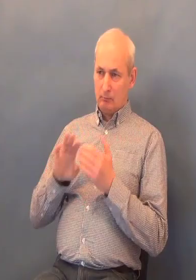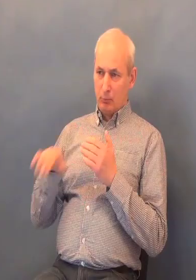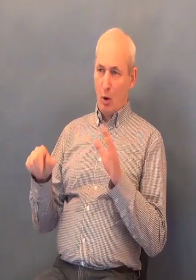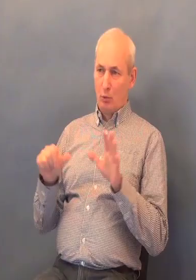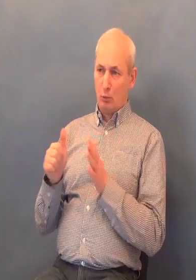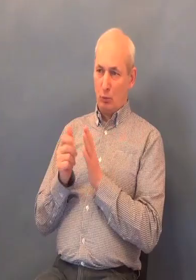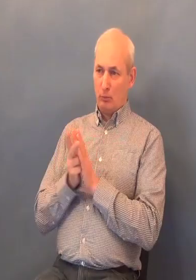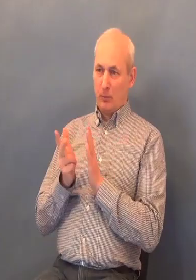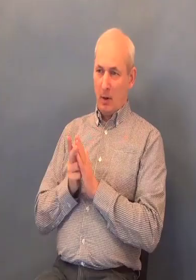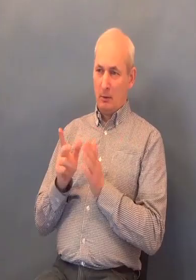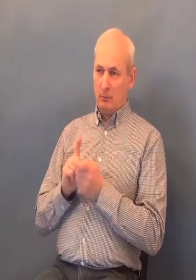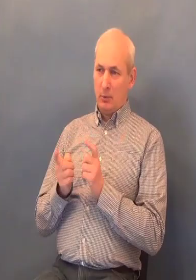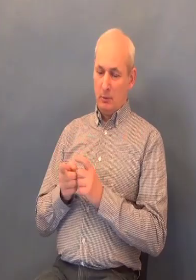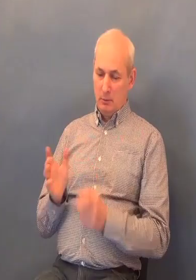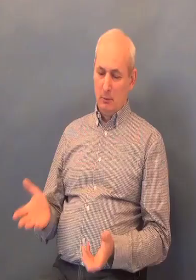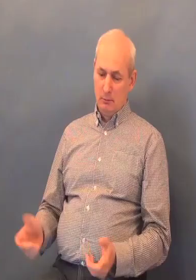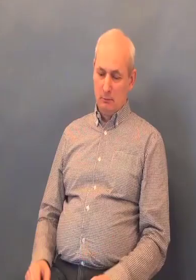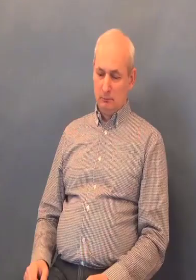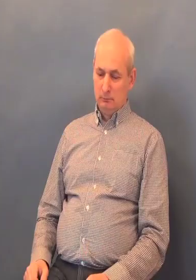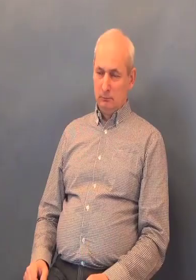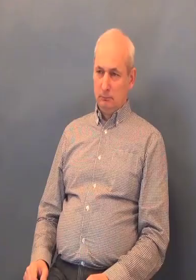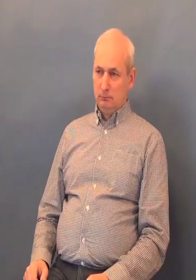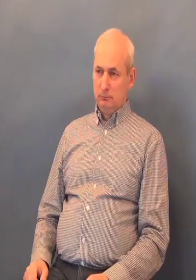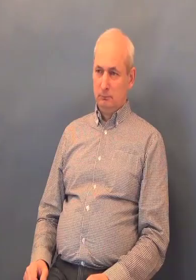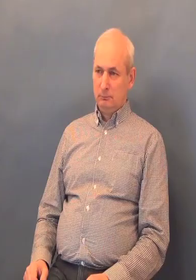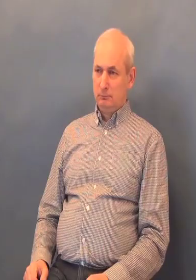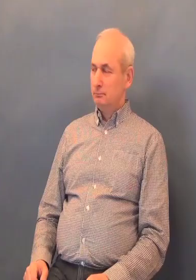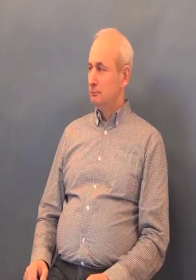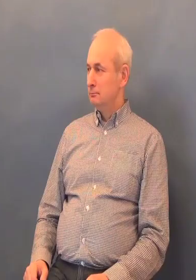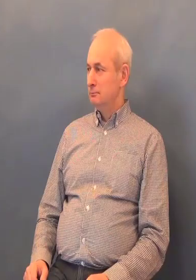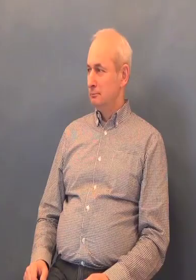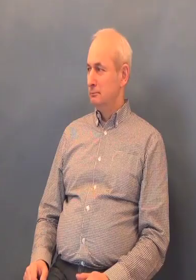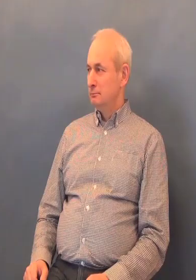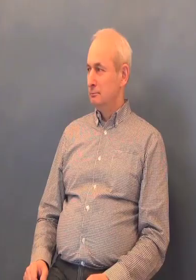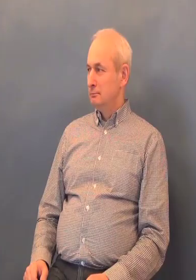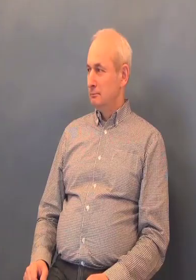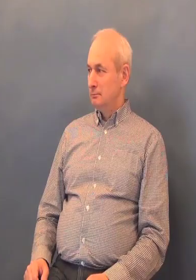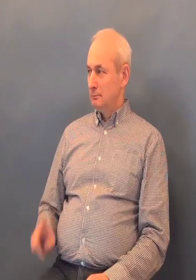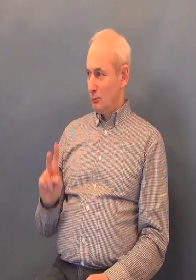Po szóstej, po osiemnastej, spotkamy się, no.